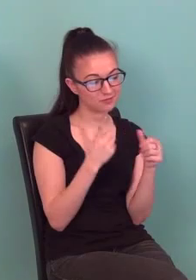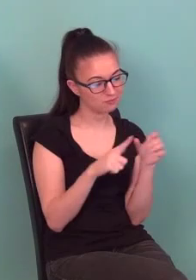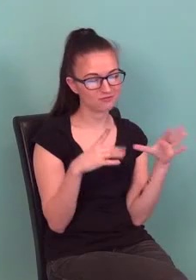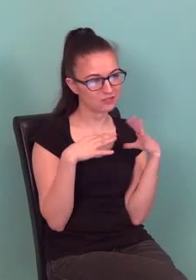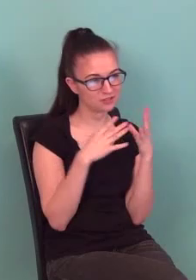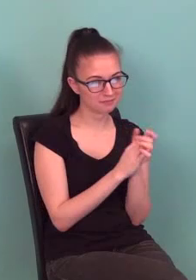Dwudziestego siódmego jestem wolna.